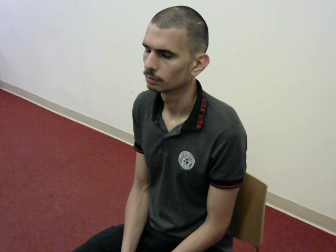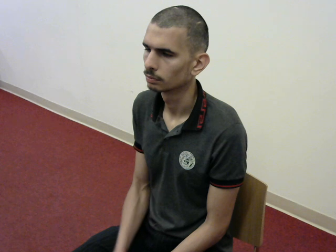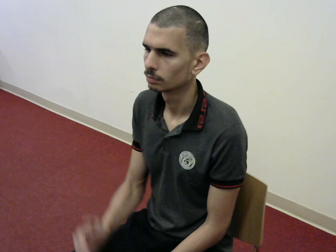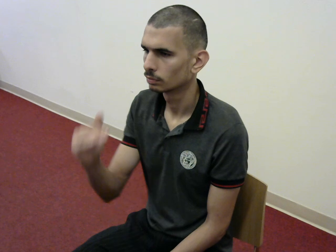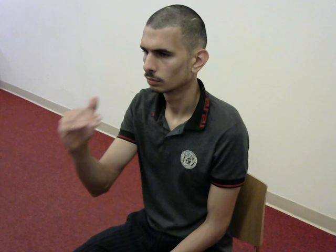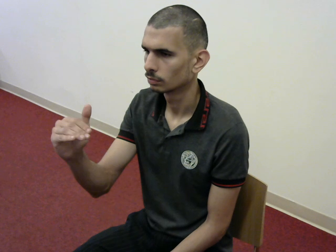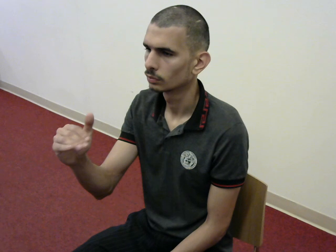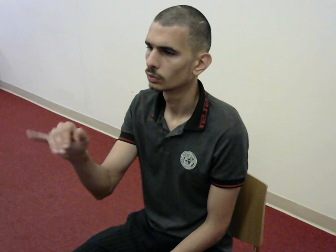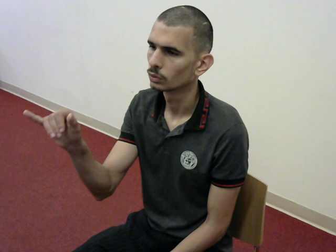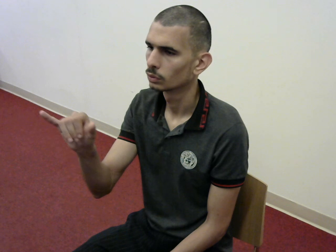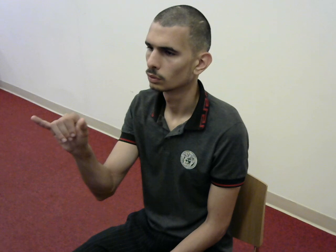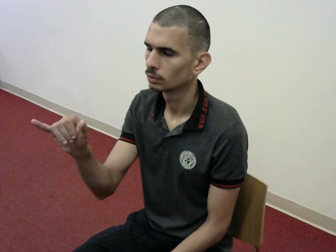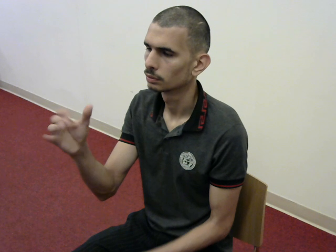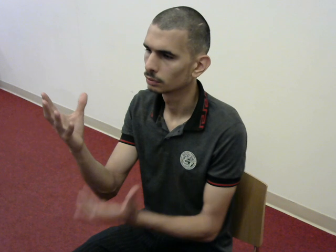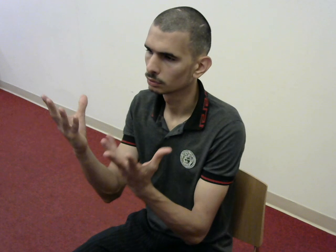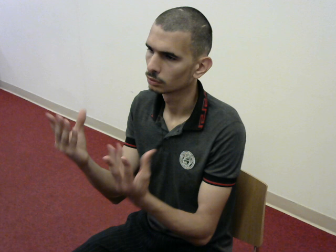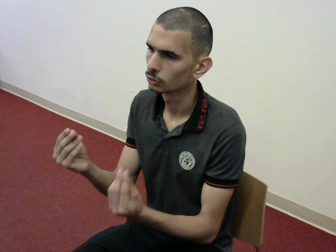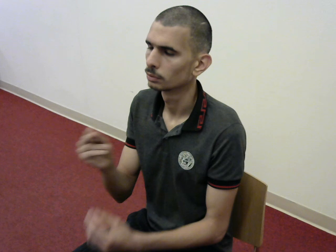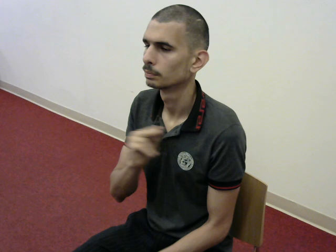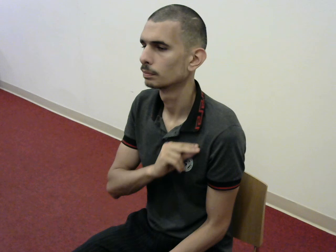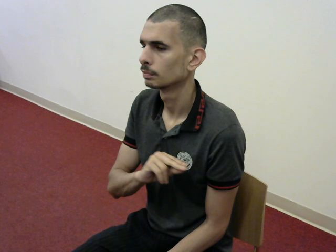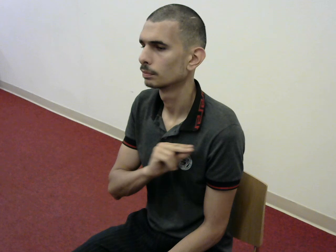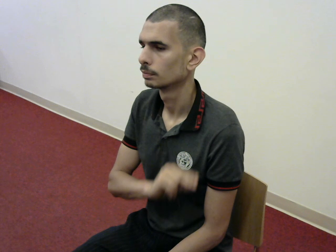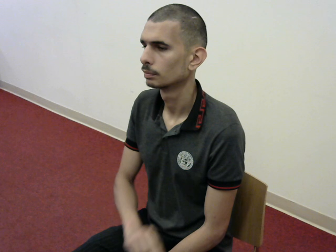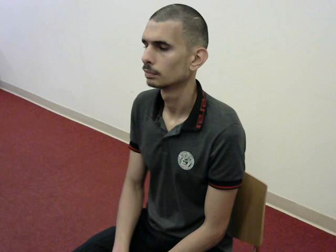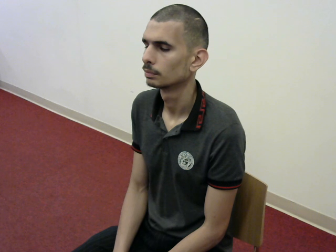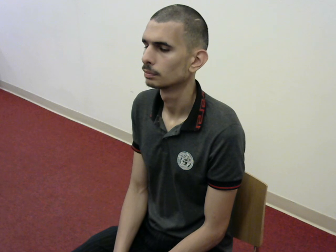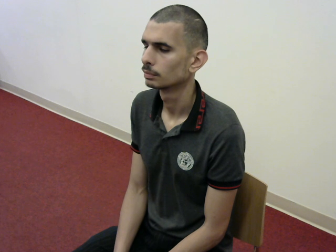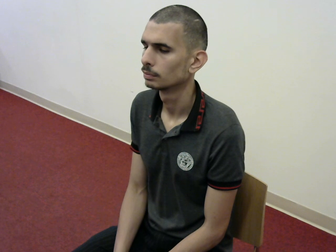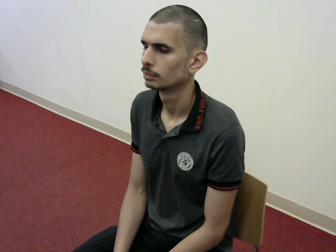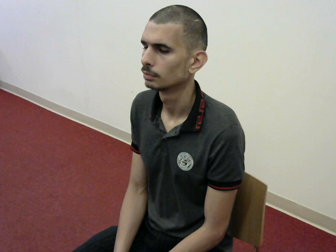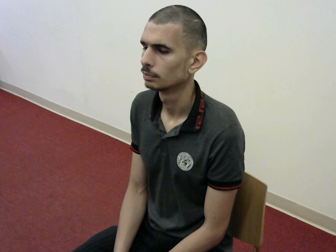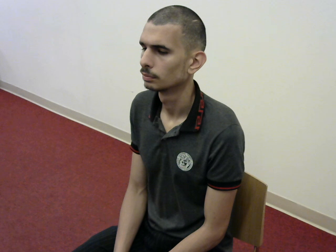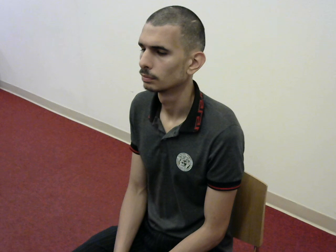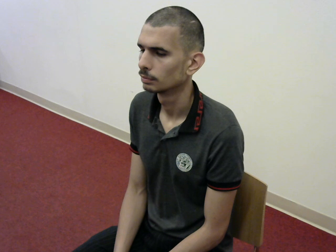Siz şənbə günü işləyirsiz?